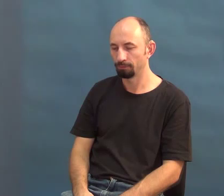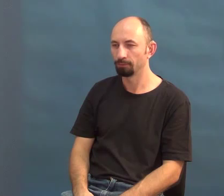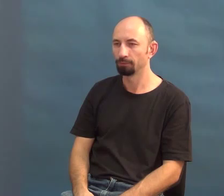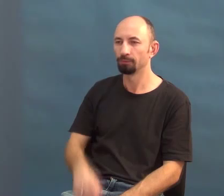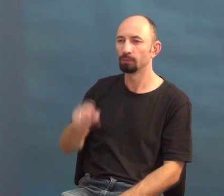Atom.